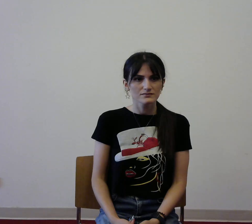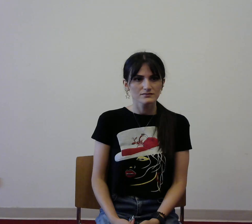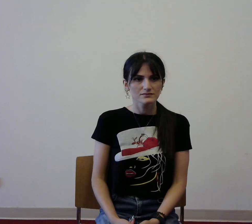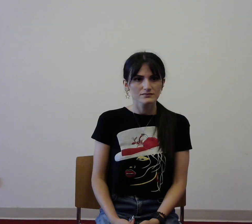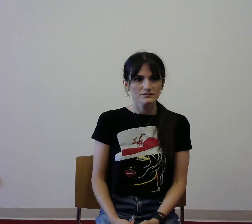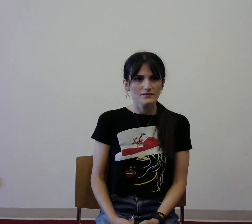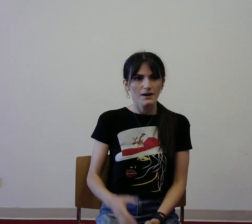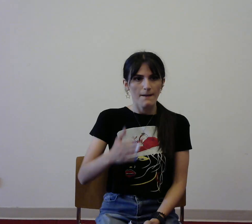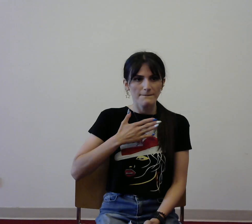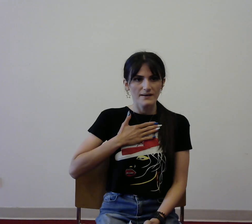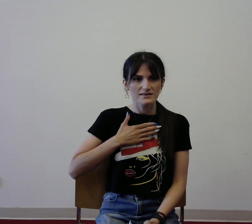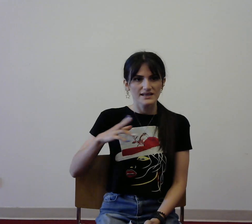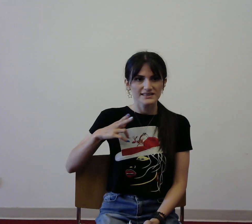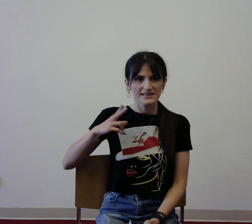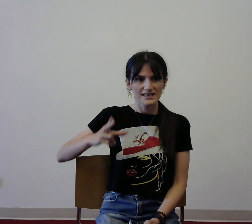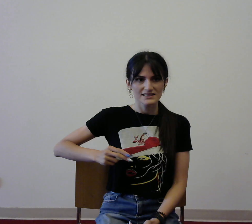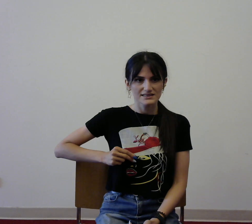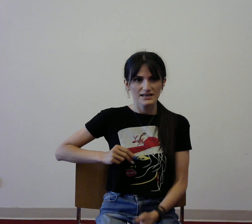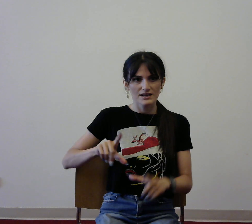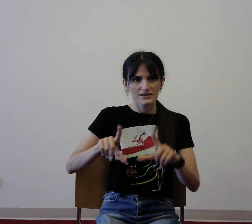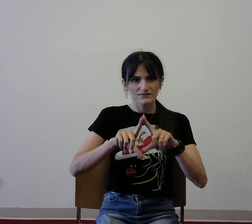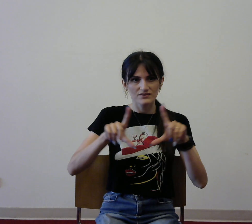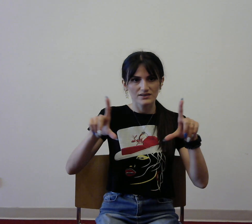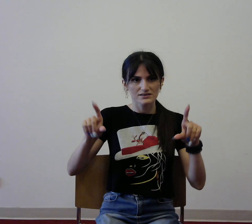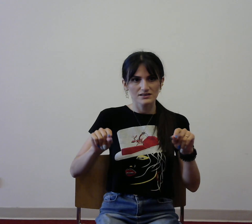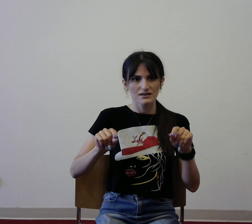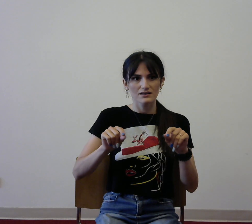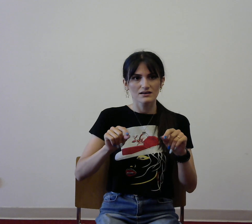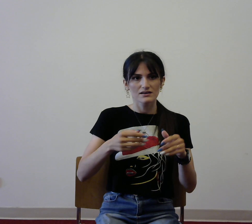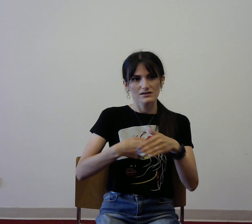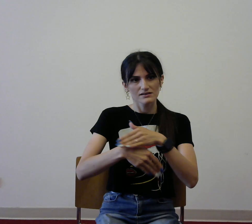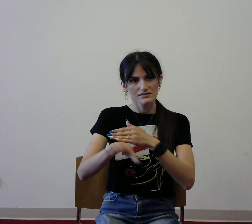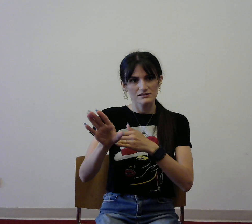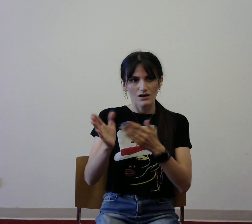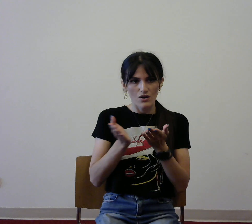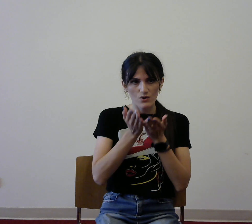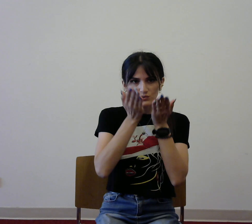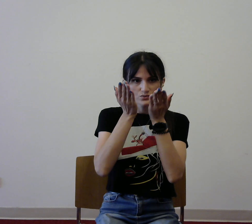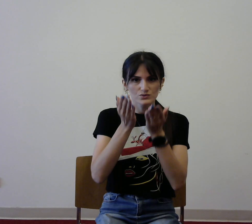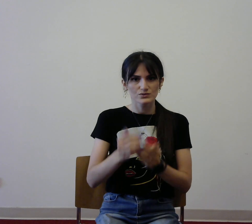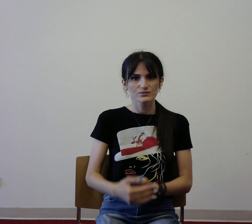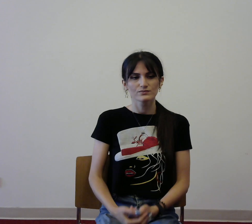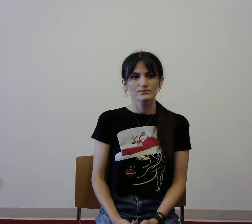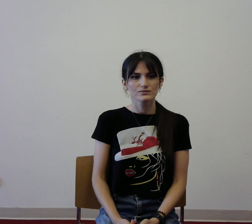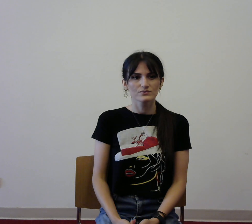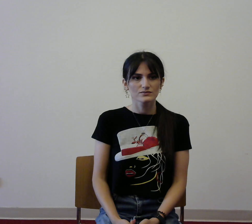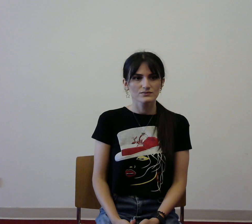Mənim qızım məktəbə gedir, oxuyur